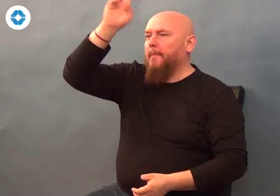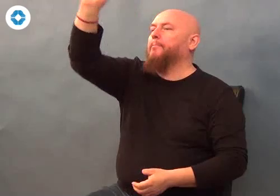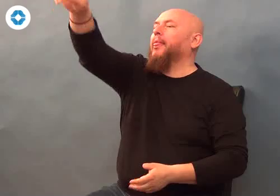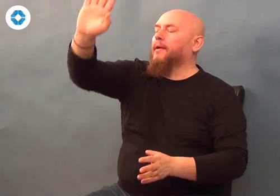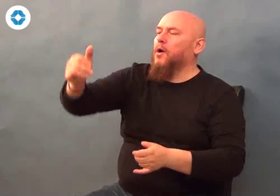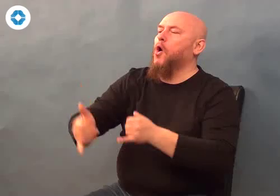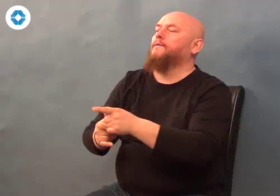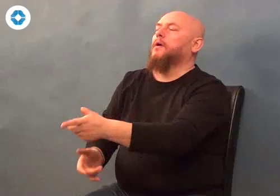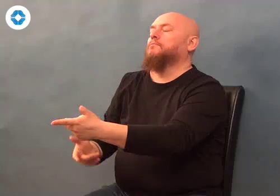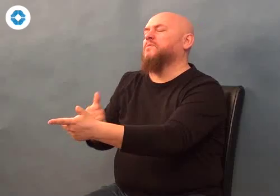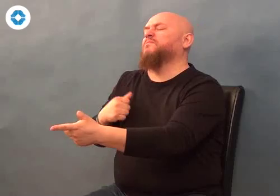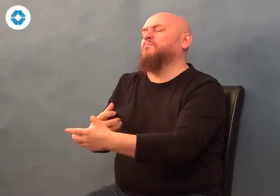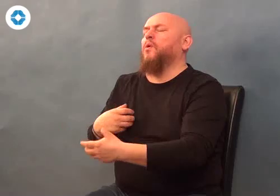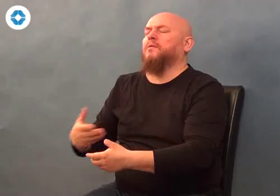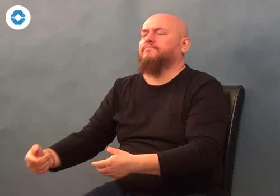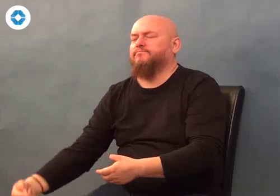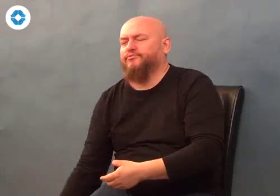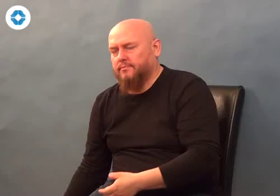Chłopaka z rowerem boli noga.